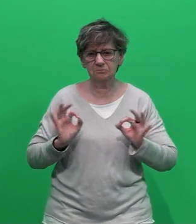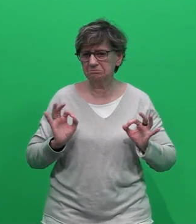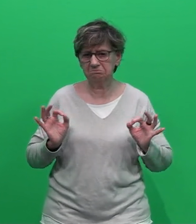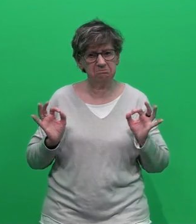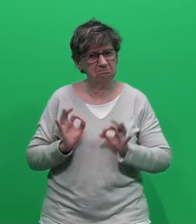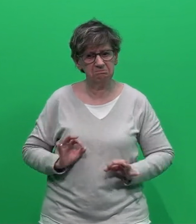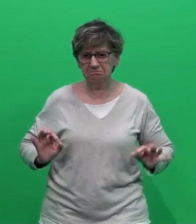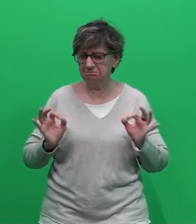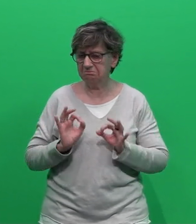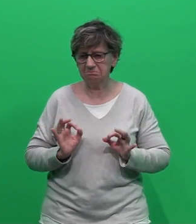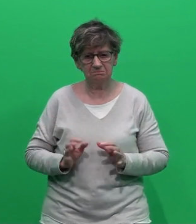No res. Res de res.